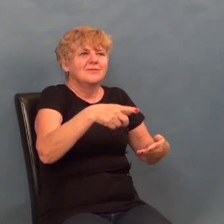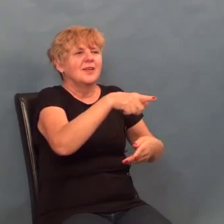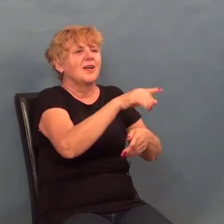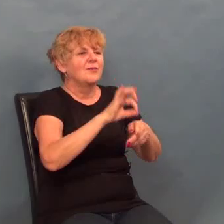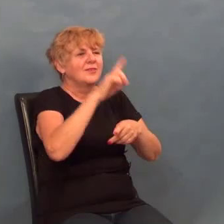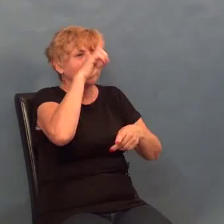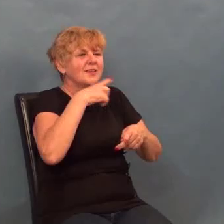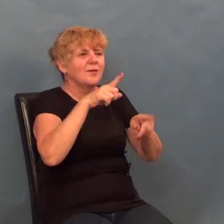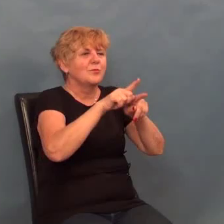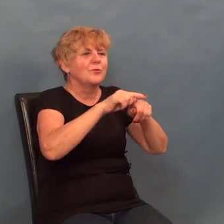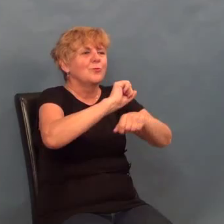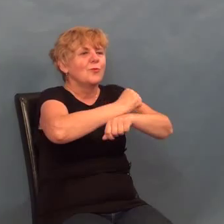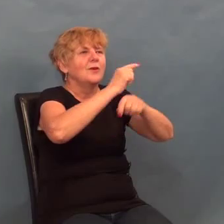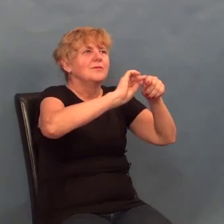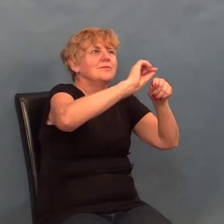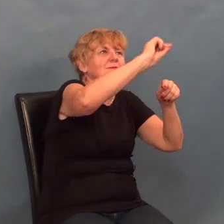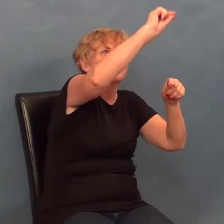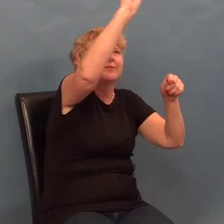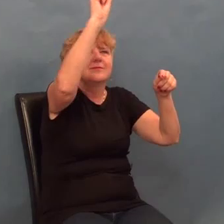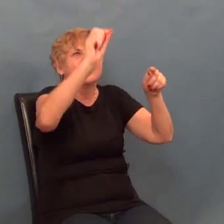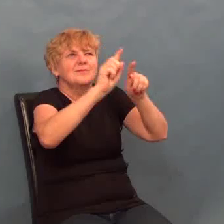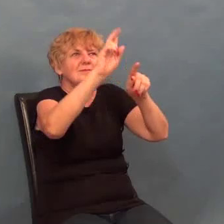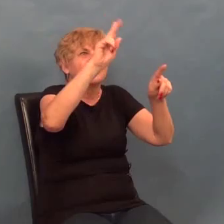Akurat tata chłopca kituje szybę w oknie.